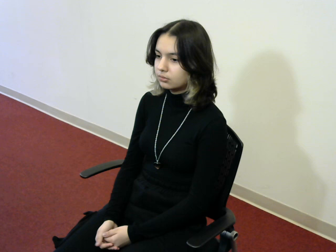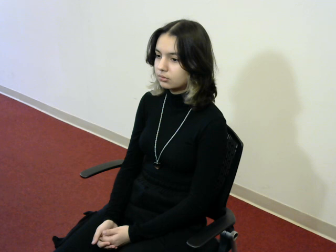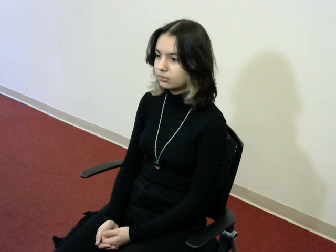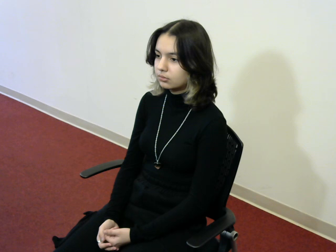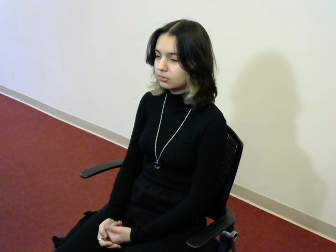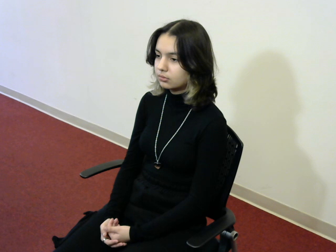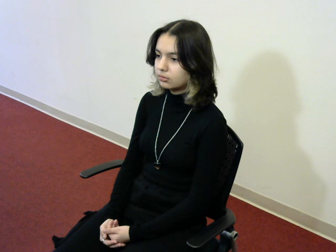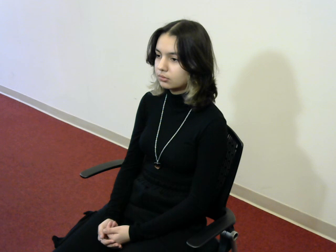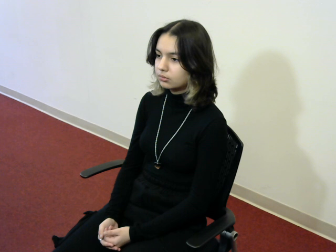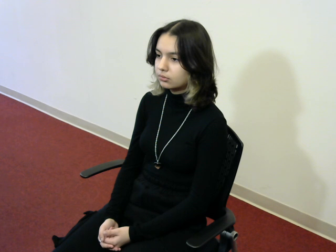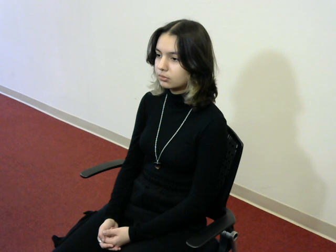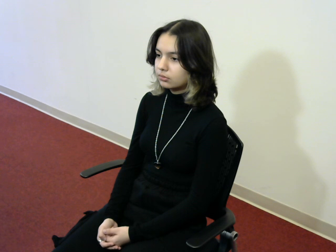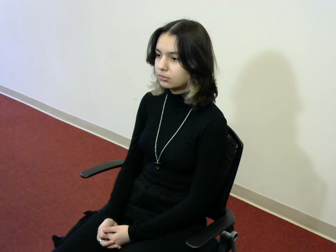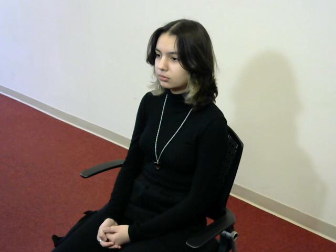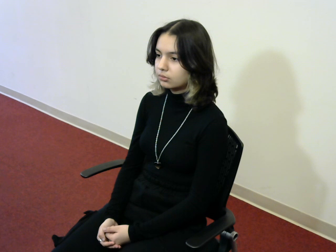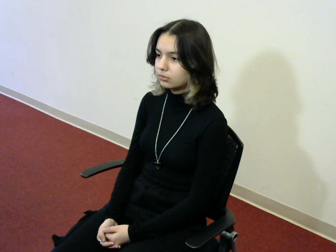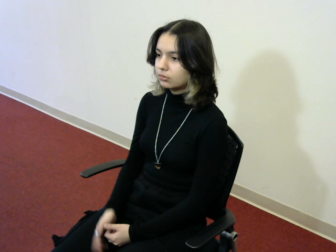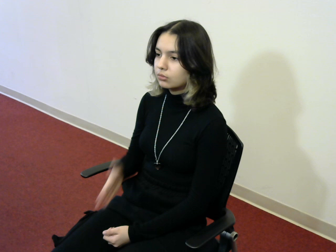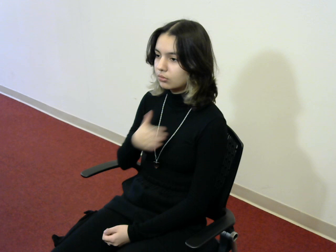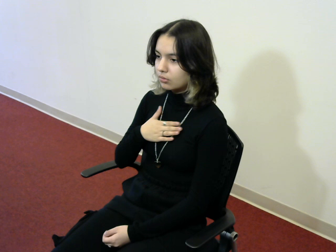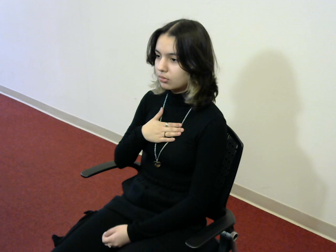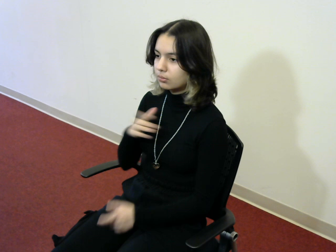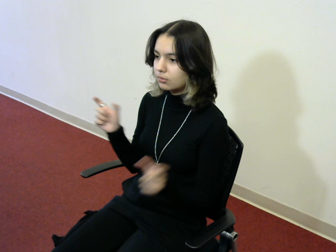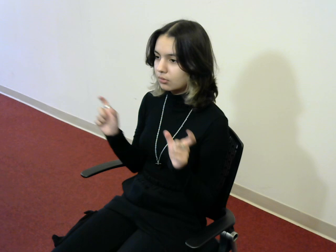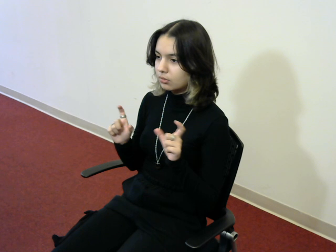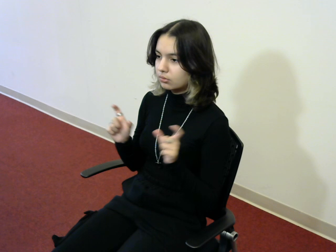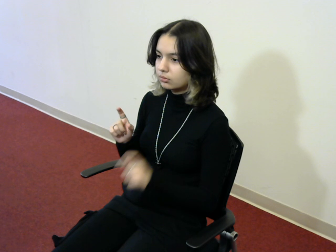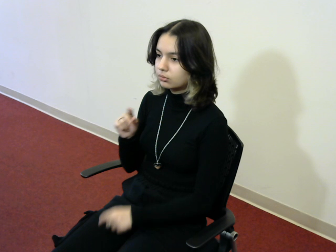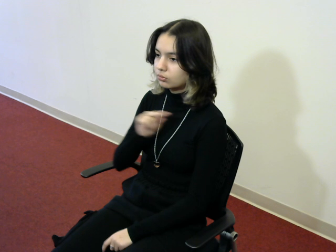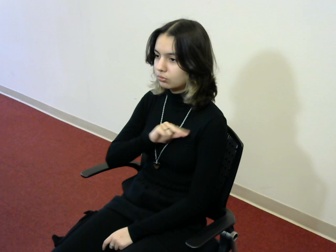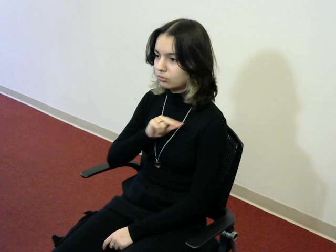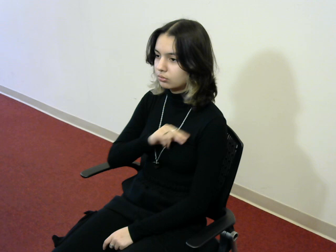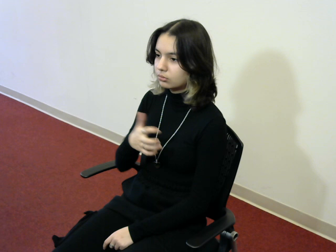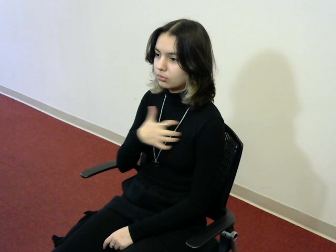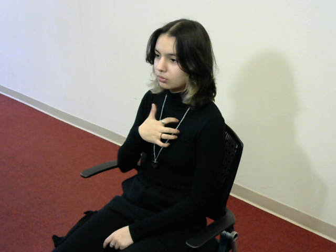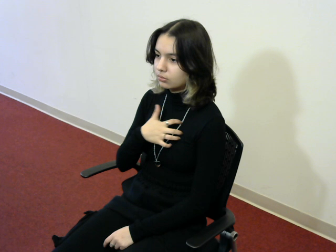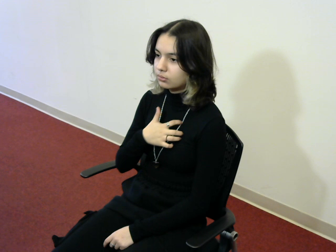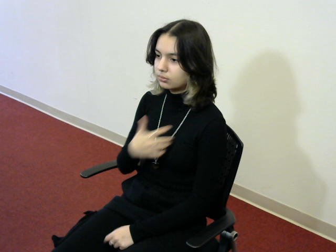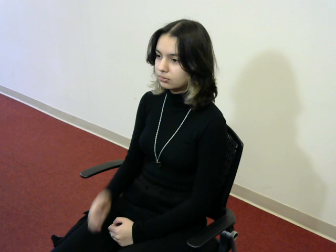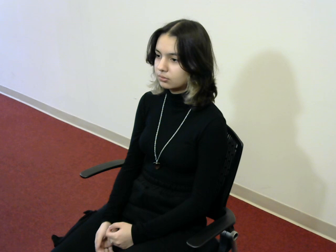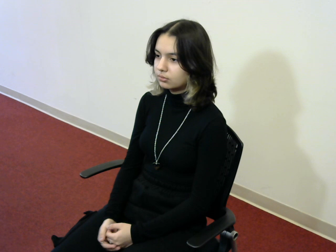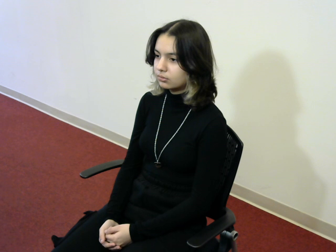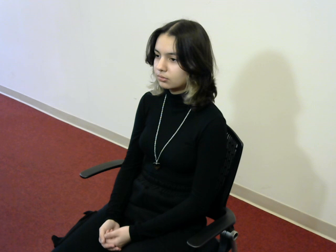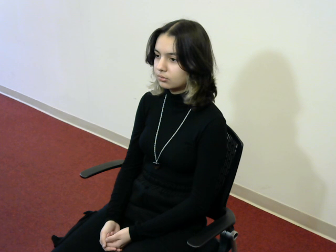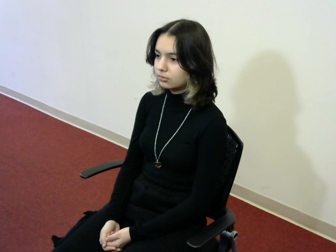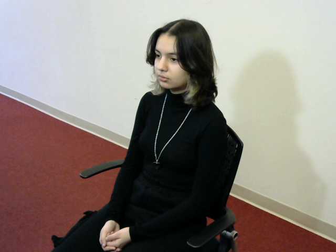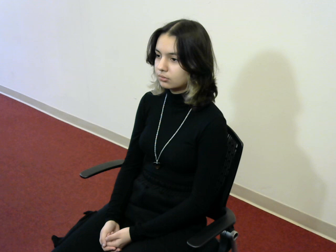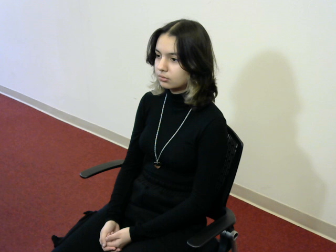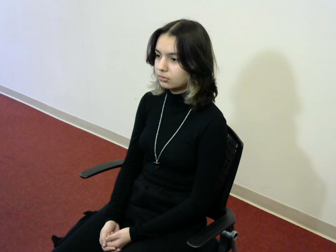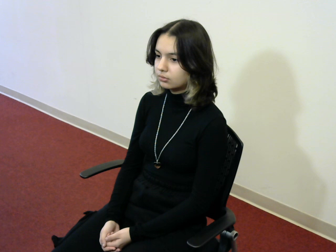Mən marketdə işləmək istəyirəm